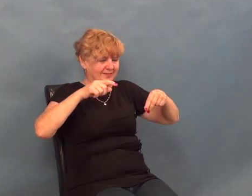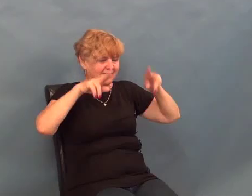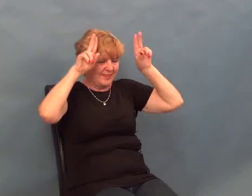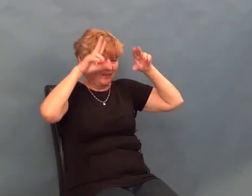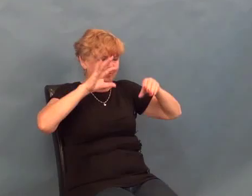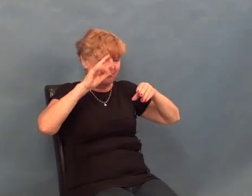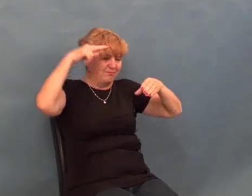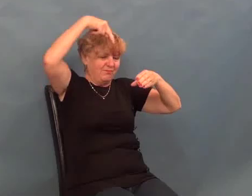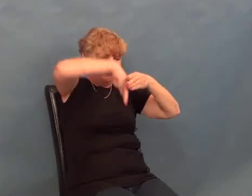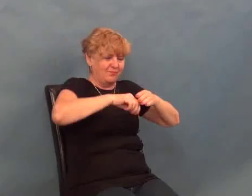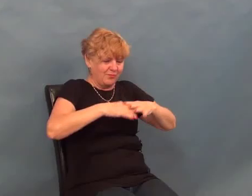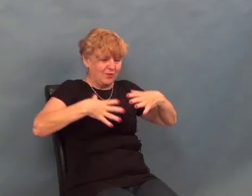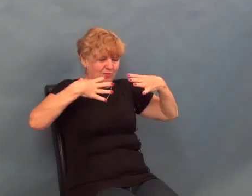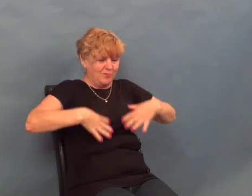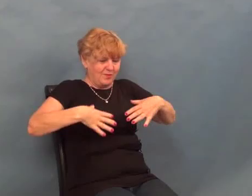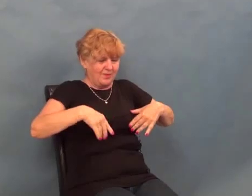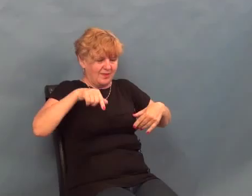Zając wskakuje do ubrania.